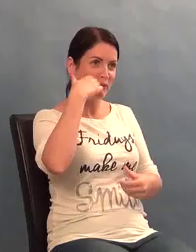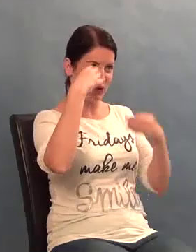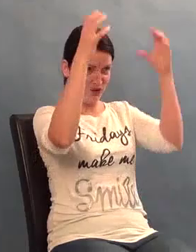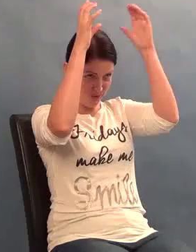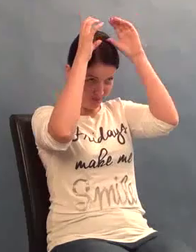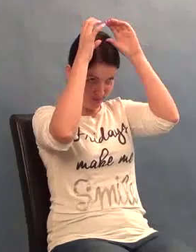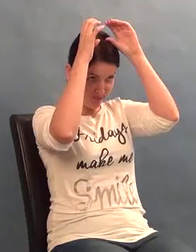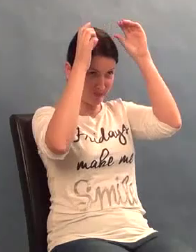Myszka Miki się boi.